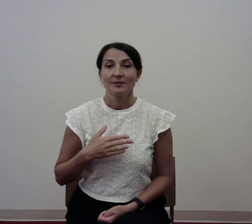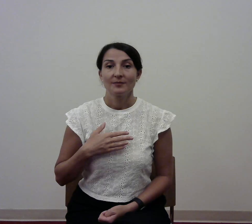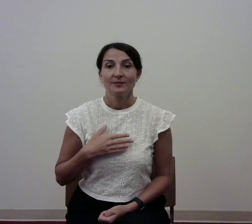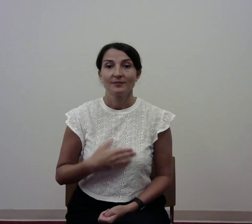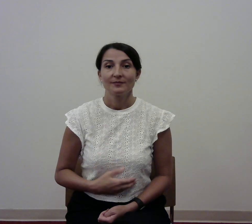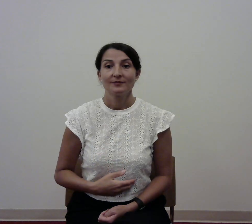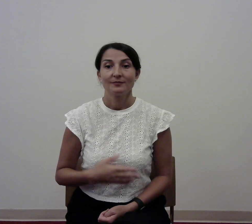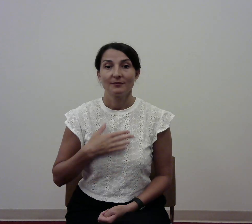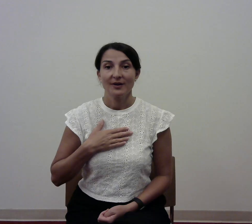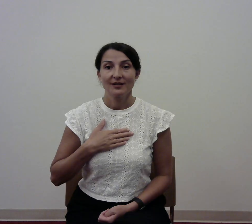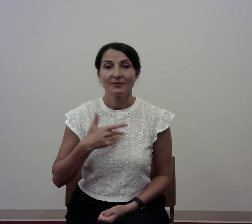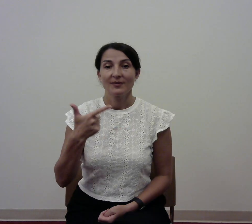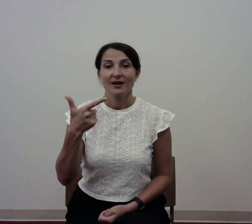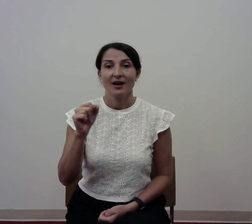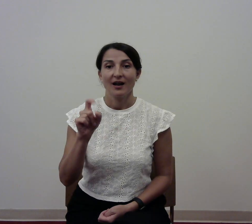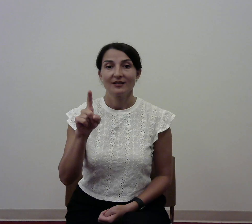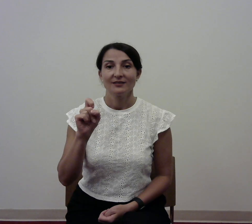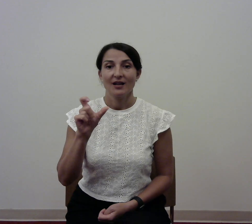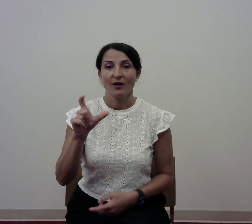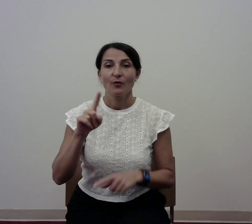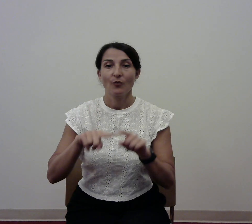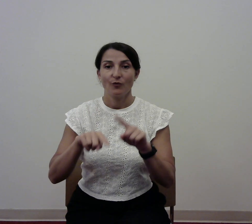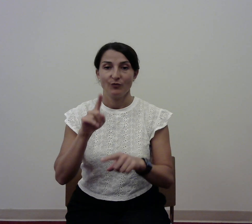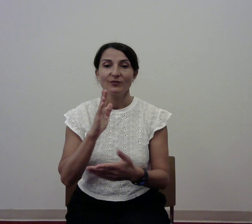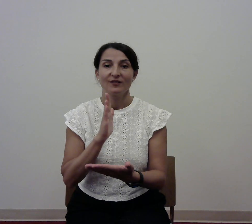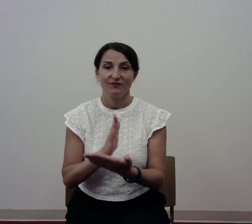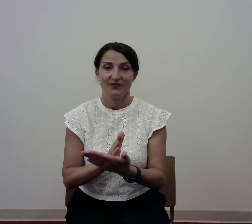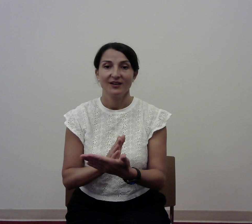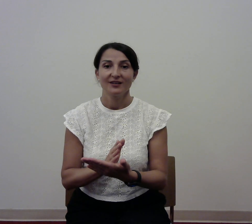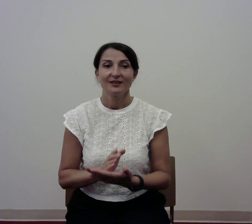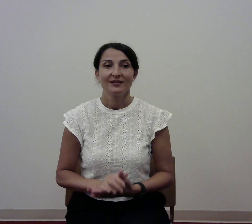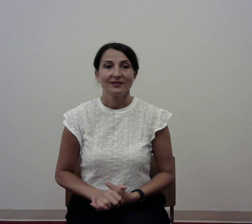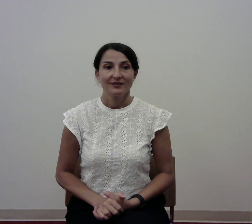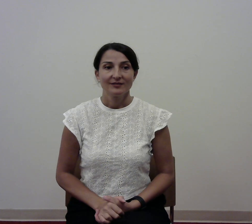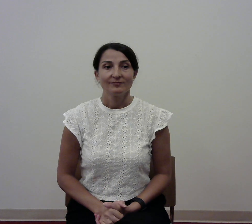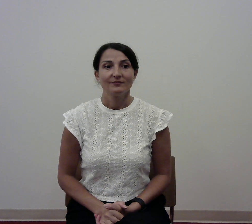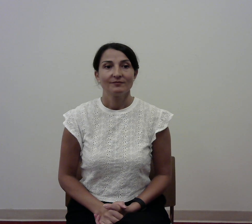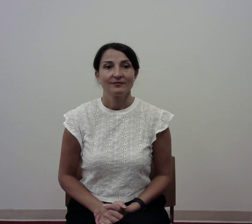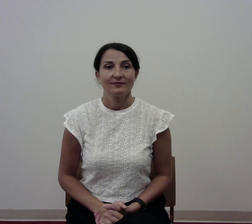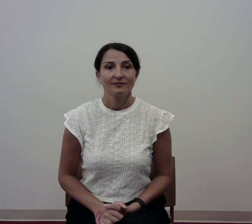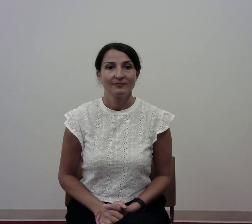Mənim Qazaxda qohumlarım var